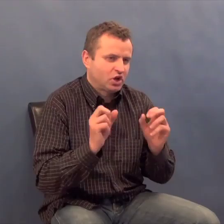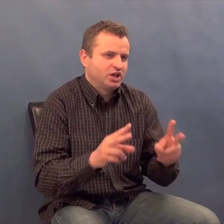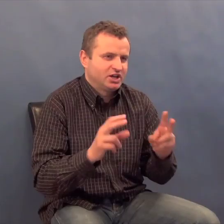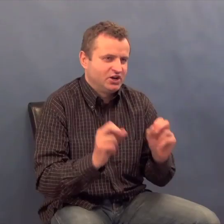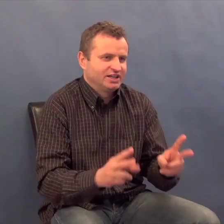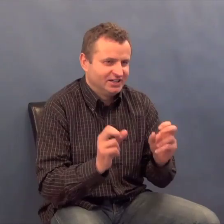Okej, okej, okej.